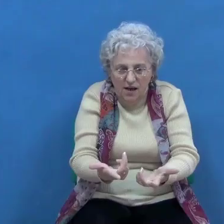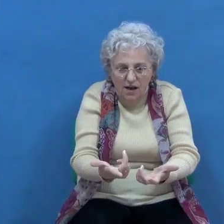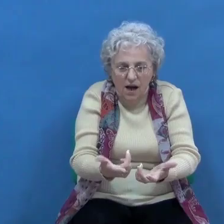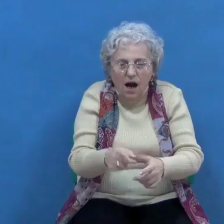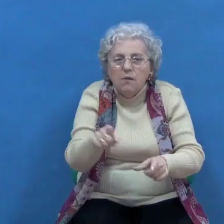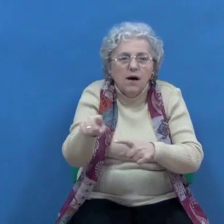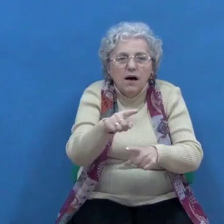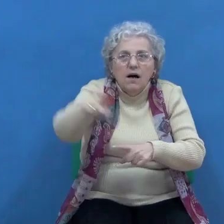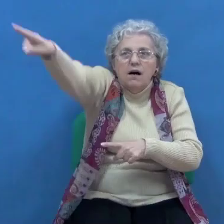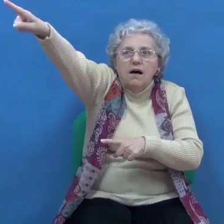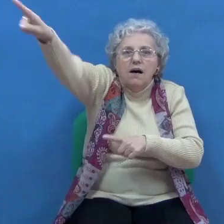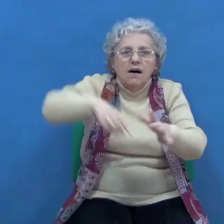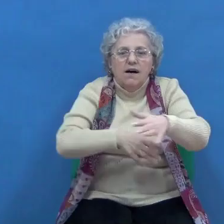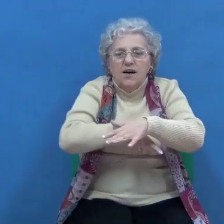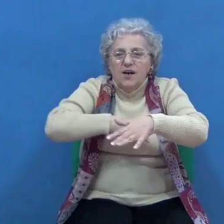Charlie wskazał w innym kierunku.